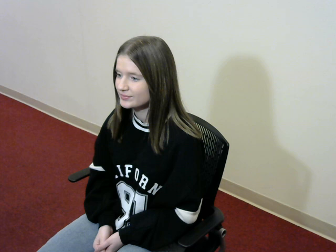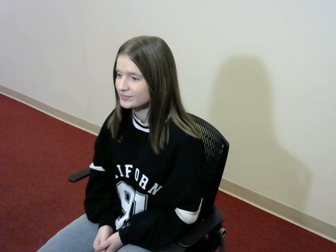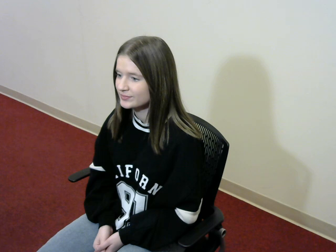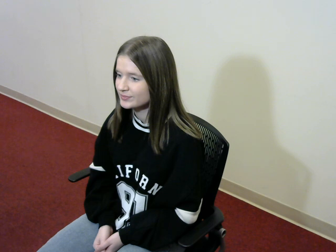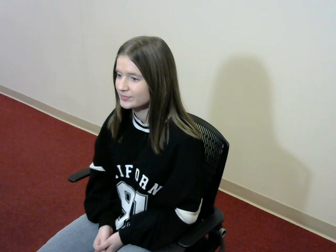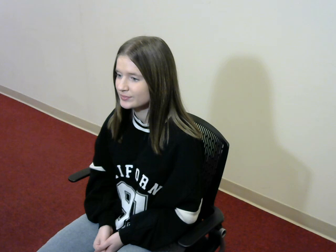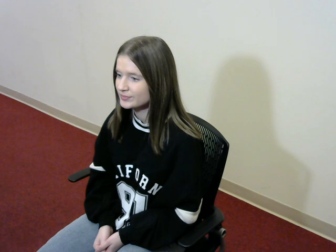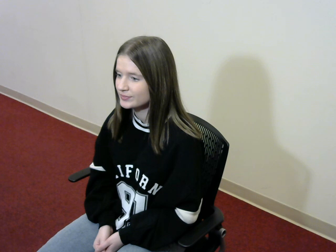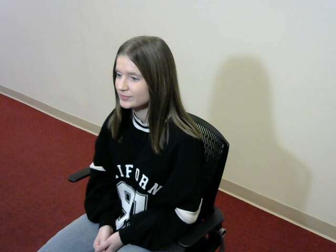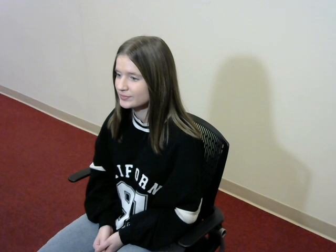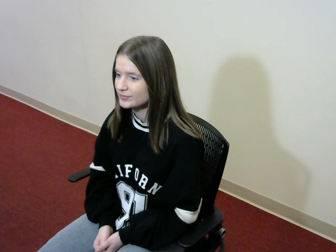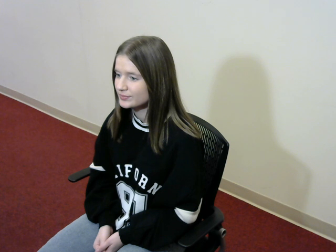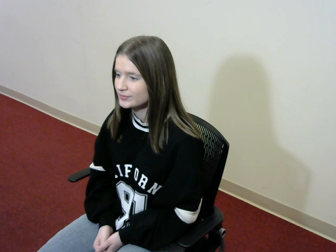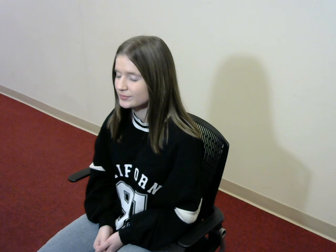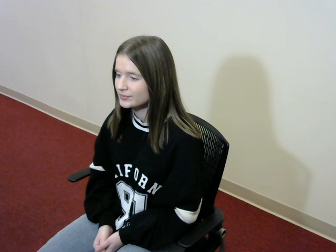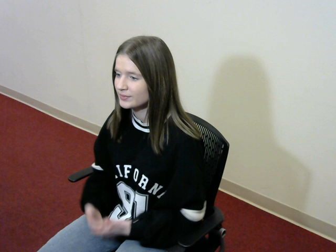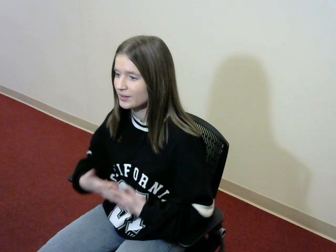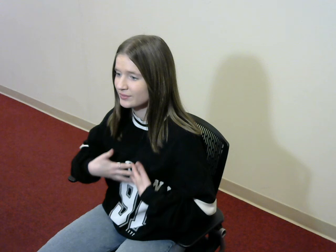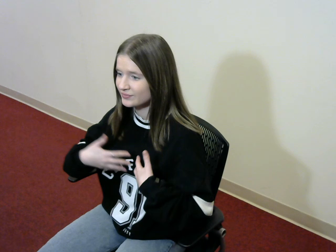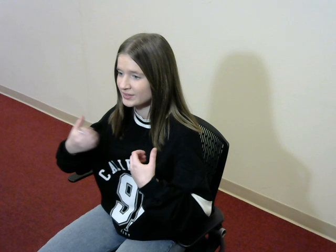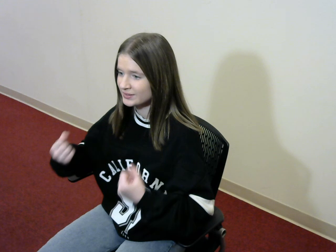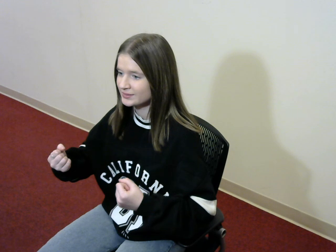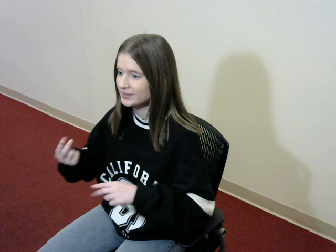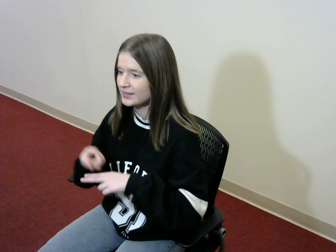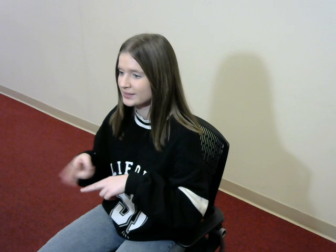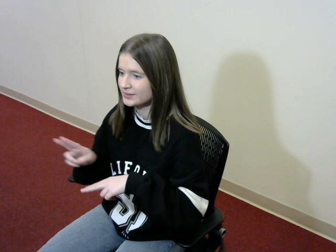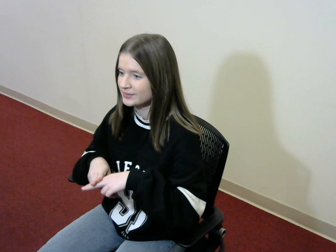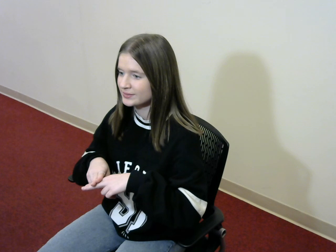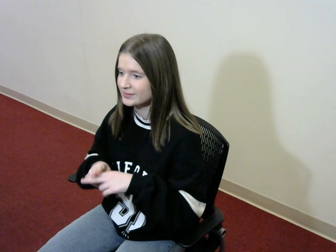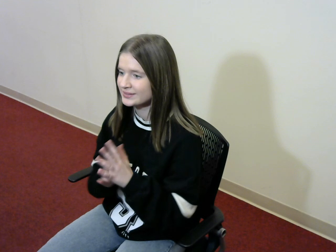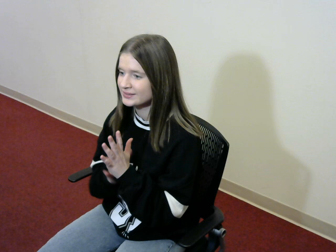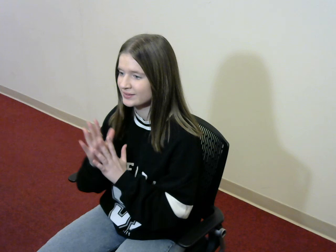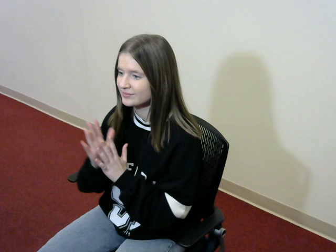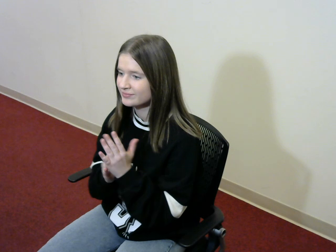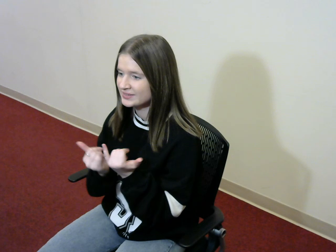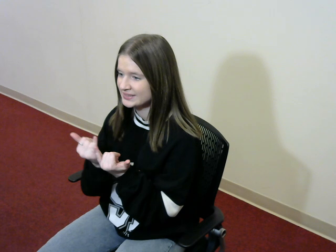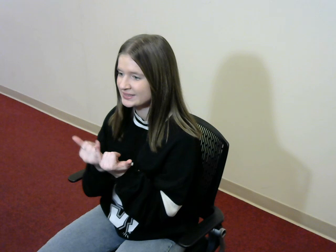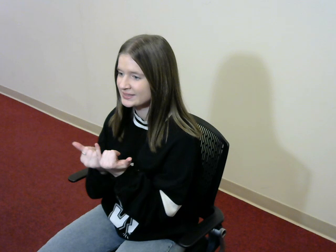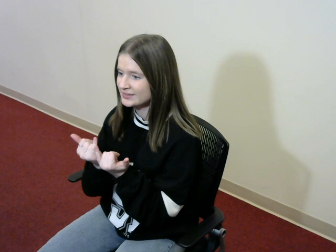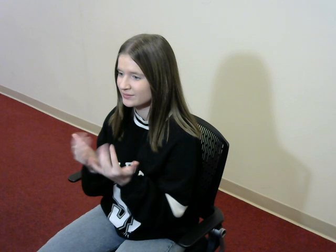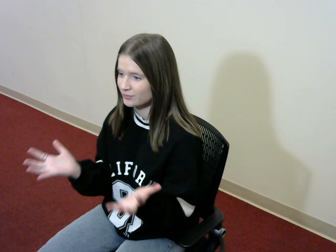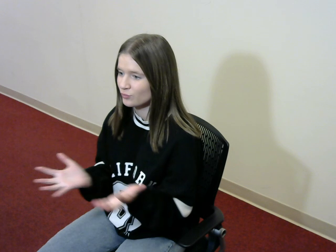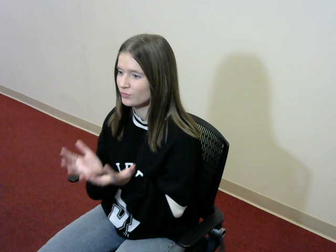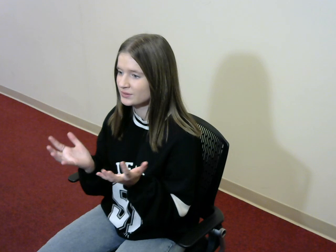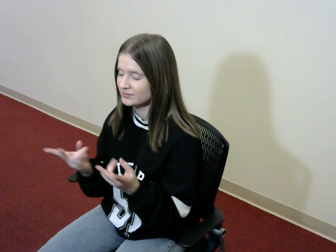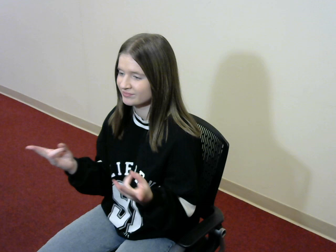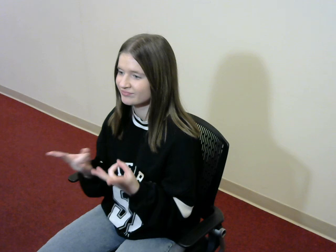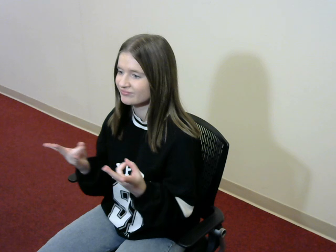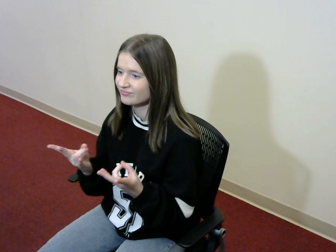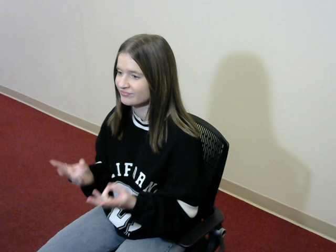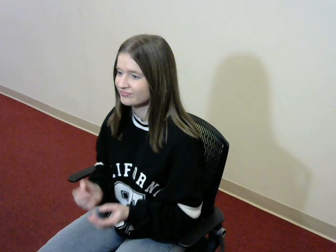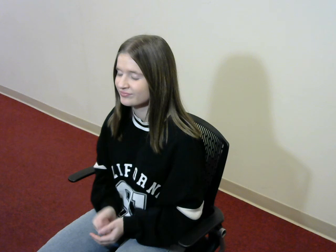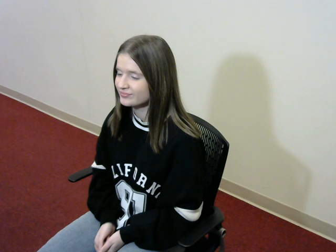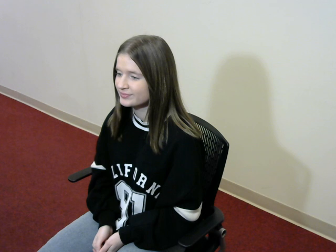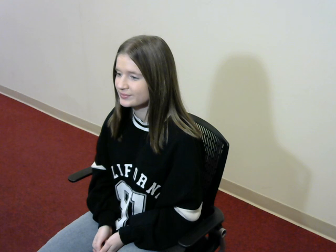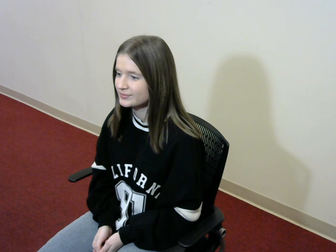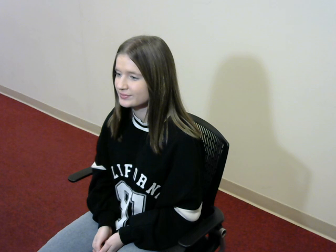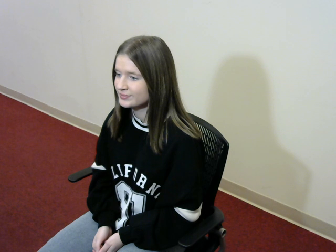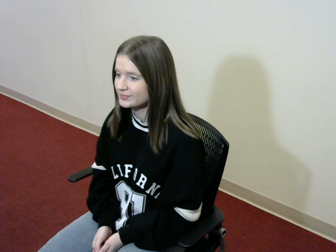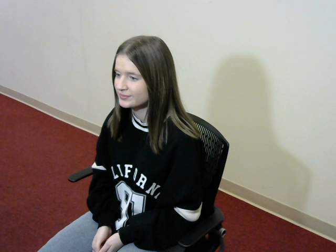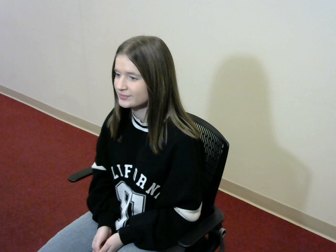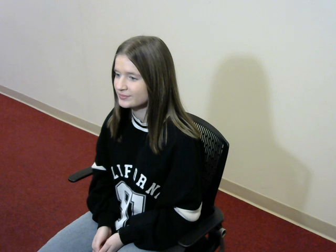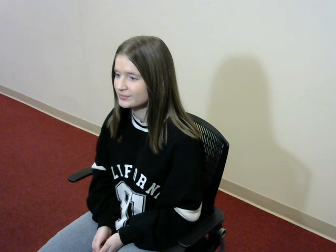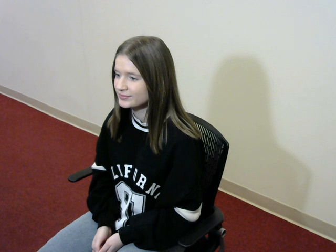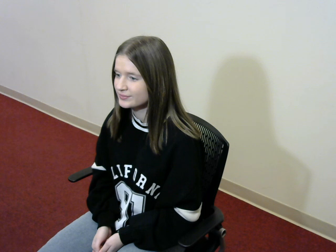Sağlamlığımız üçün bitkiləri qorumaq lazımdır